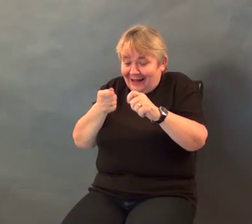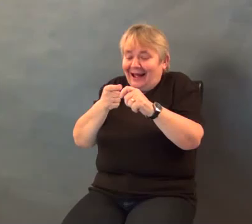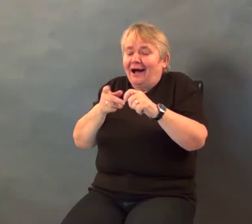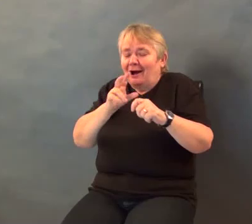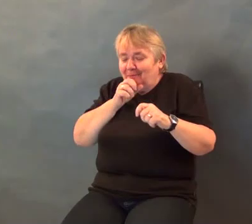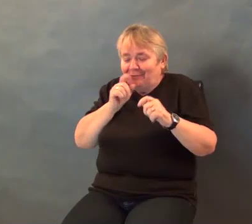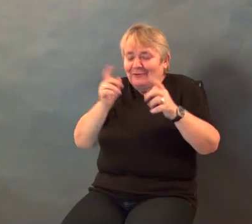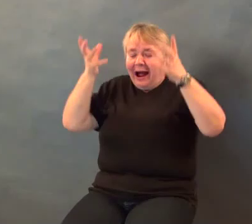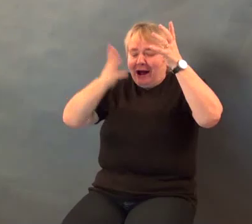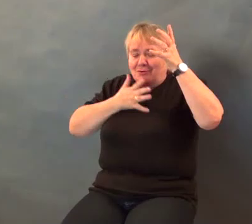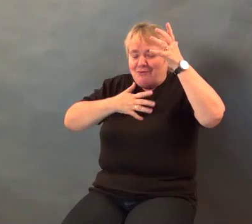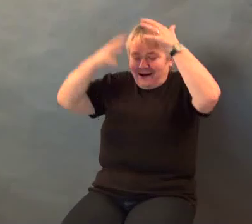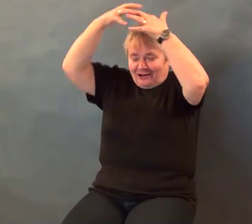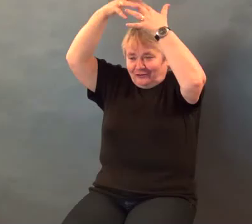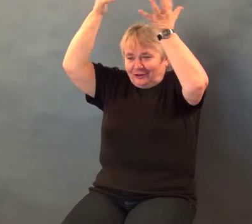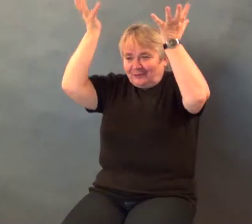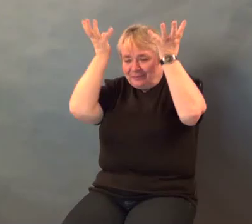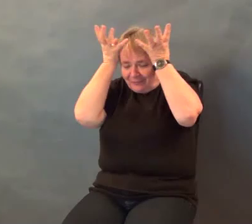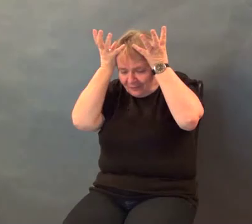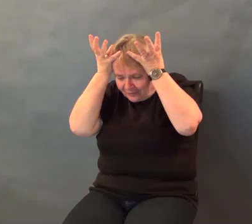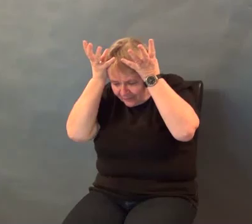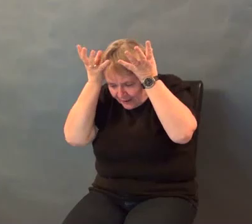Pan się uspokoił, bo położył sobie na głowie coś dużego i okrągłego.